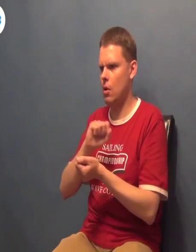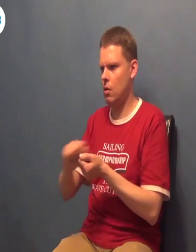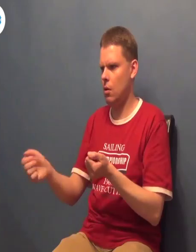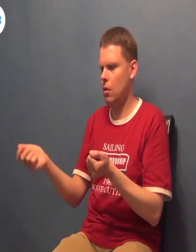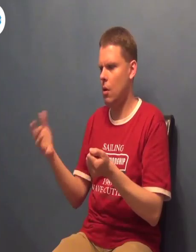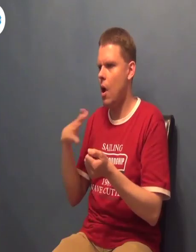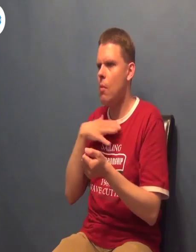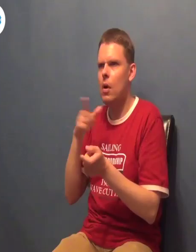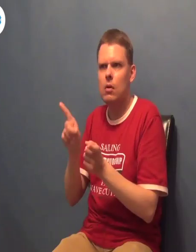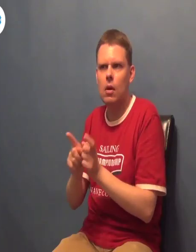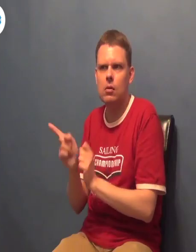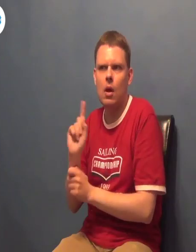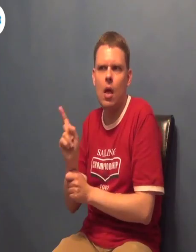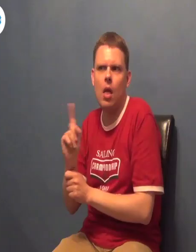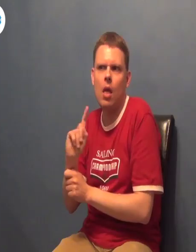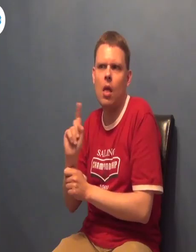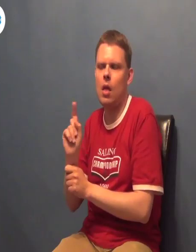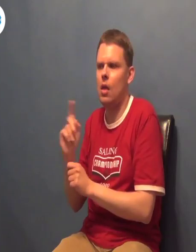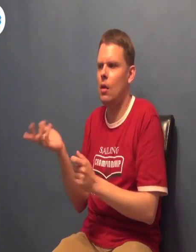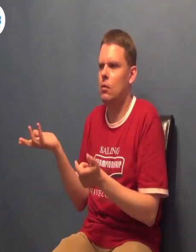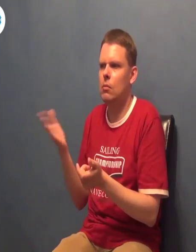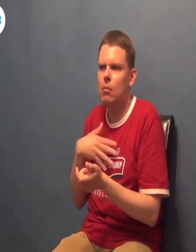Pies macha ogonem niespokojnie.